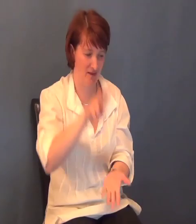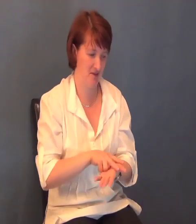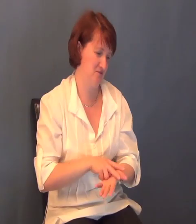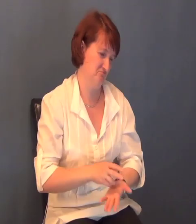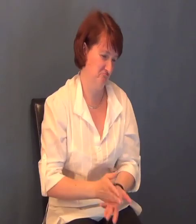I już.